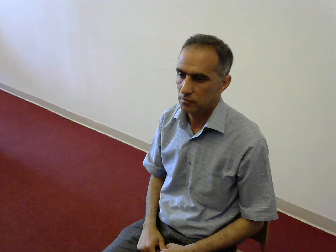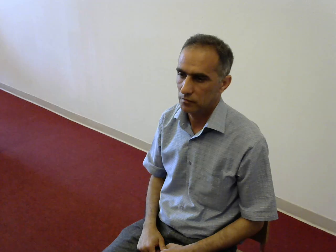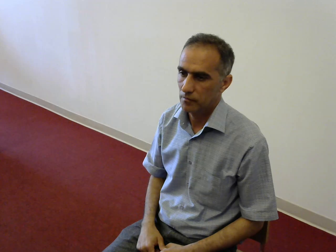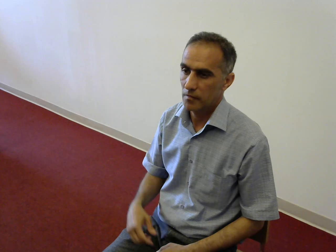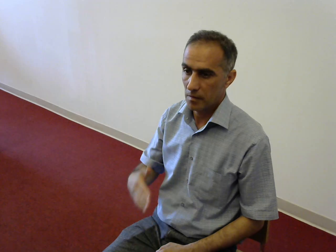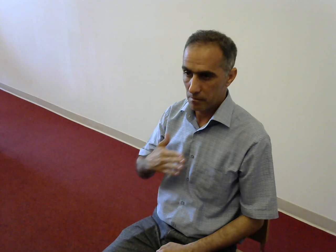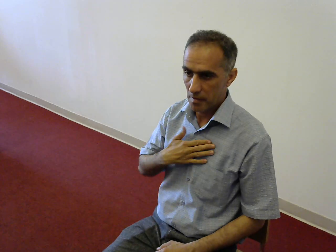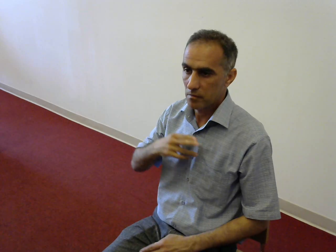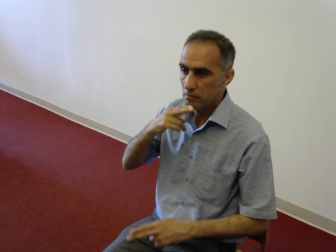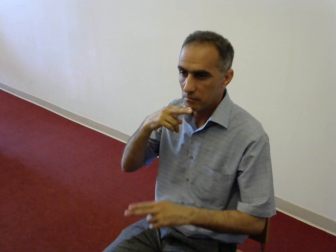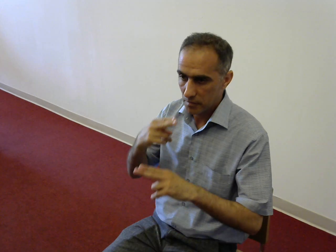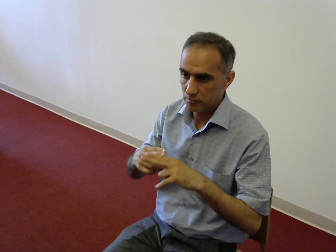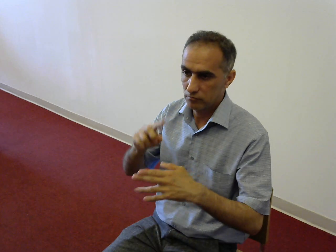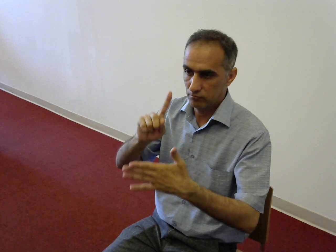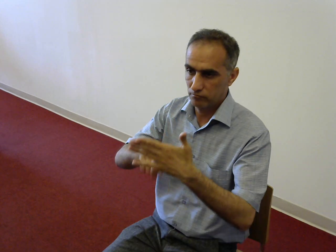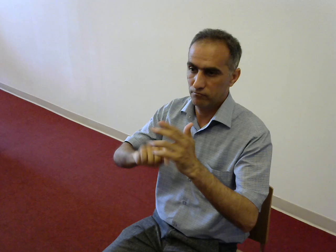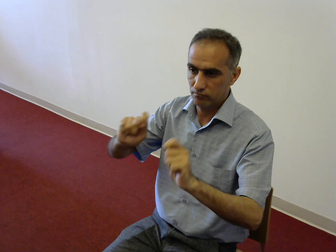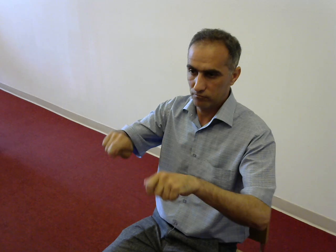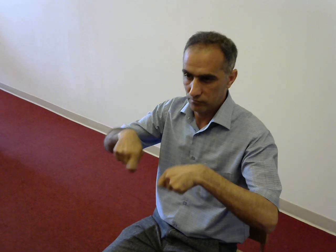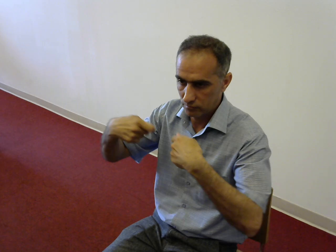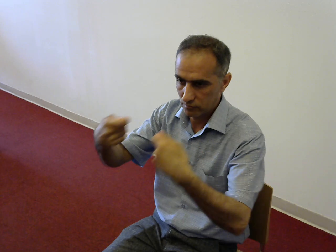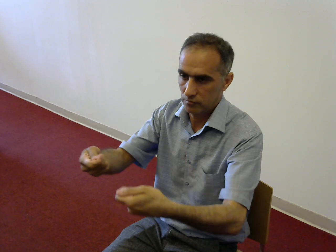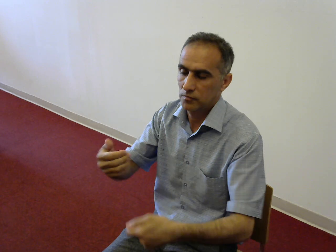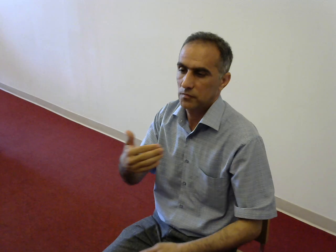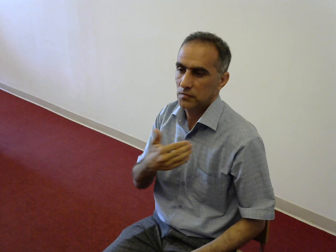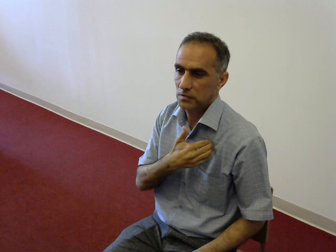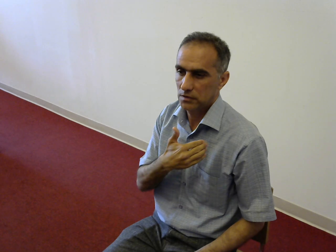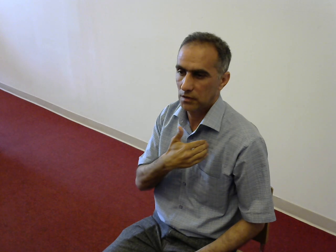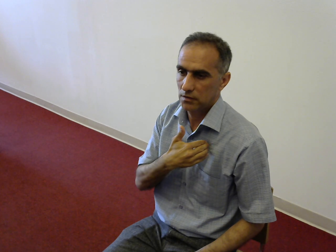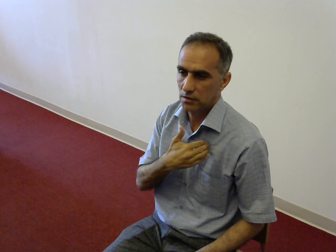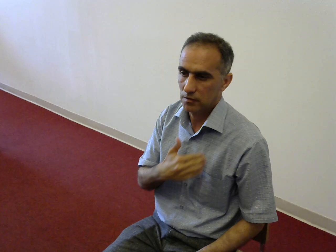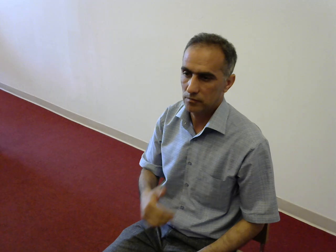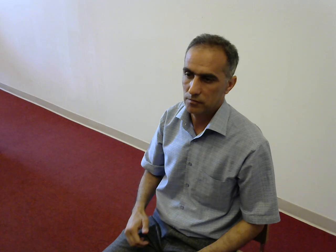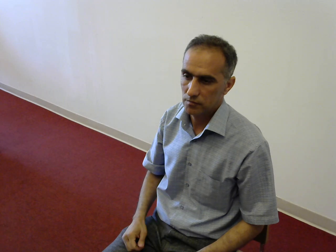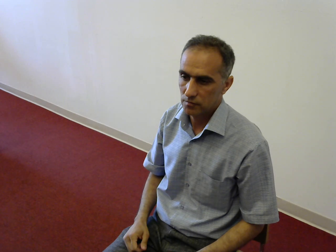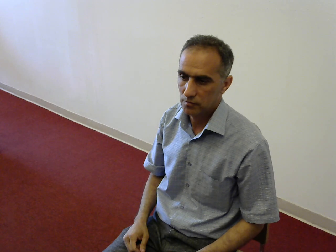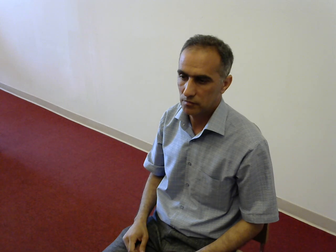Mən bacıma etibarnamə vermək istəyirəm